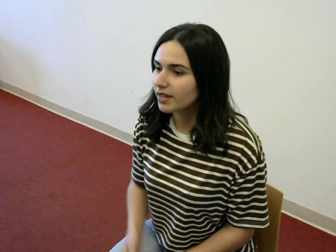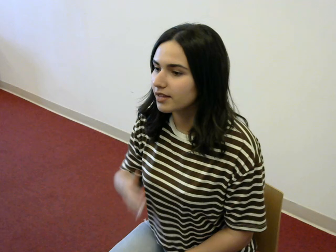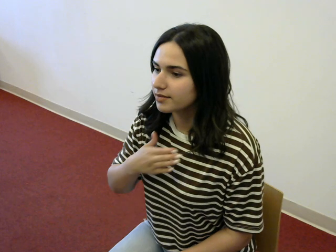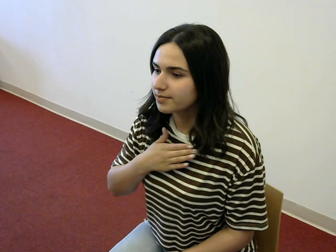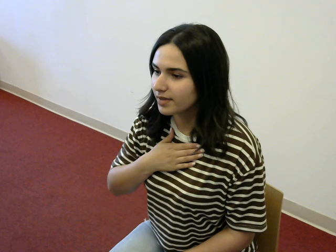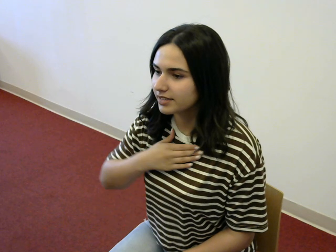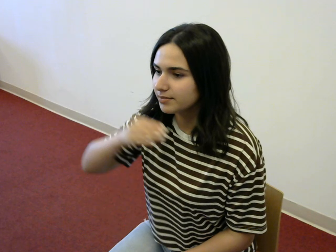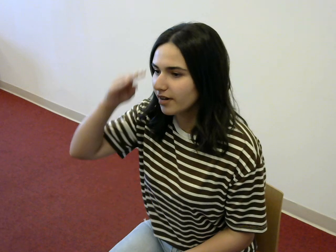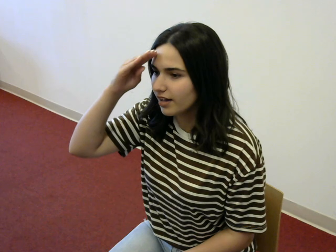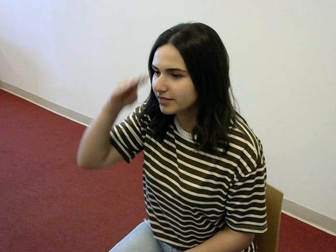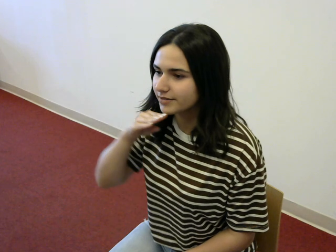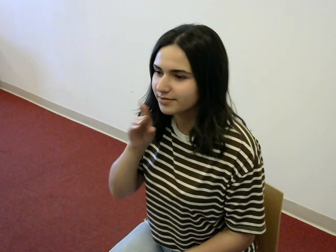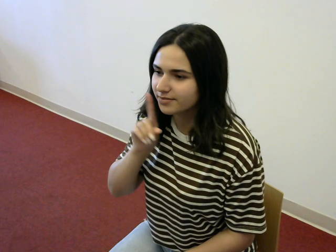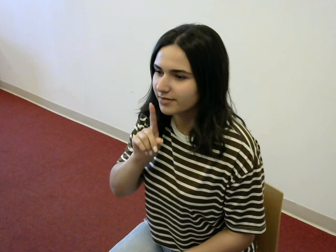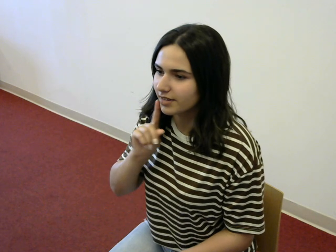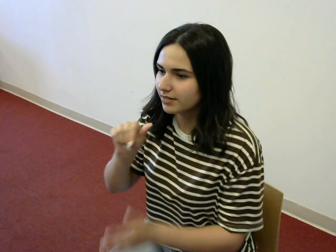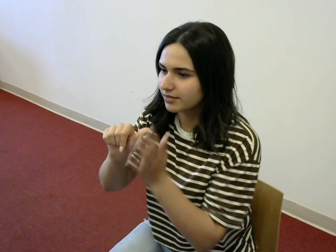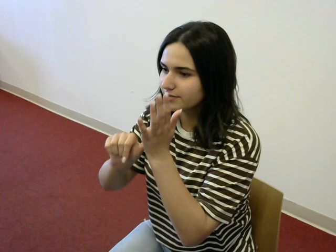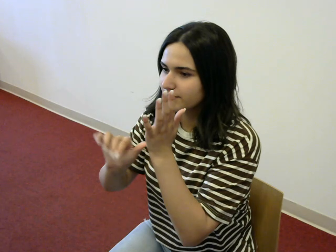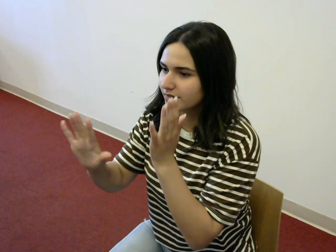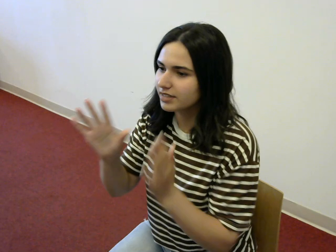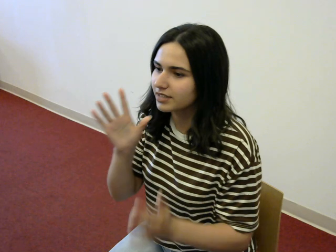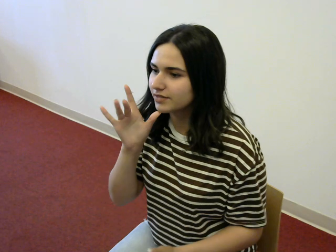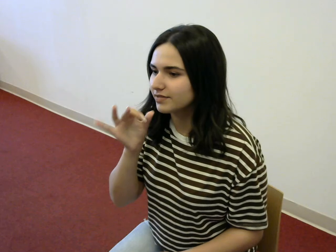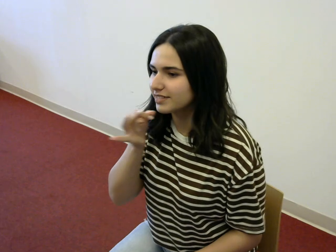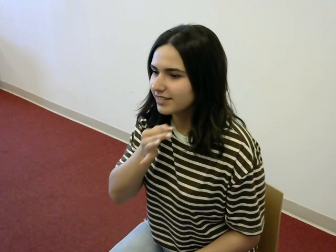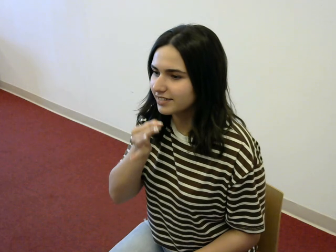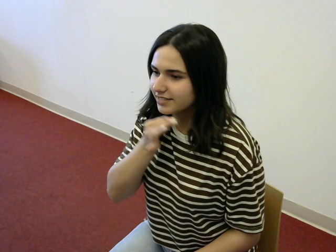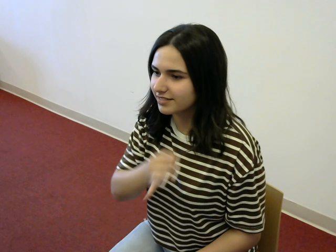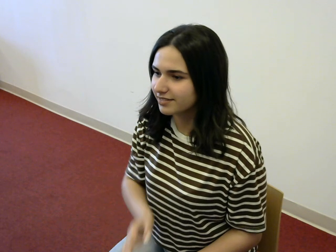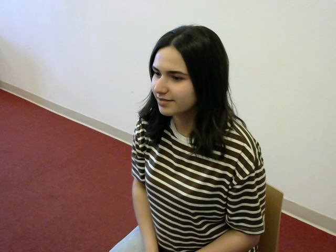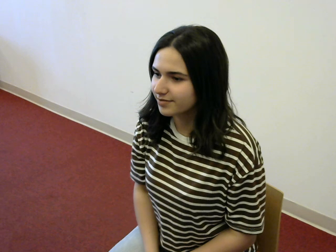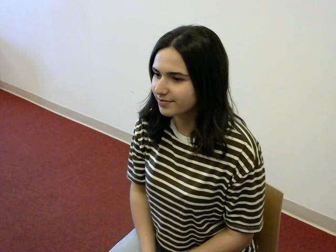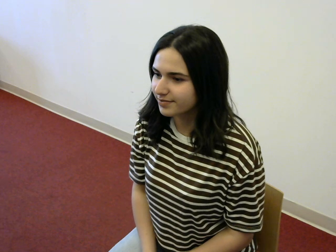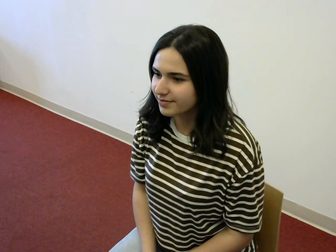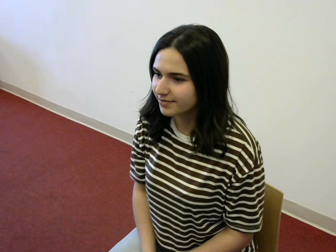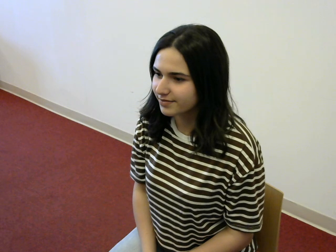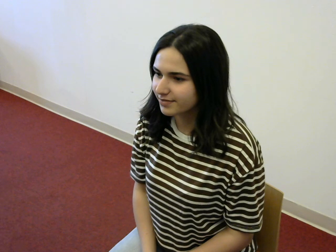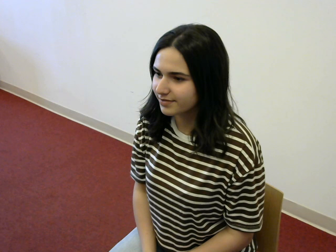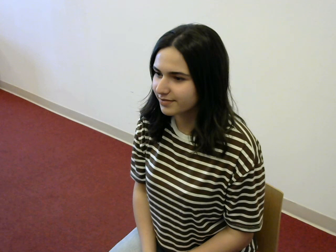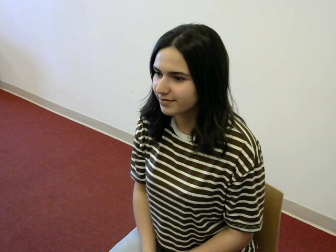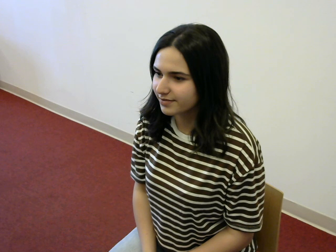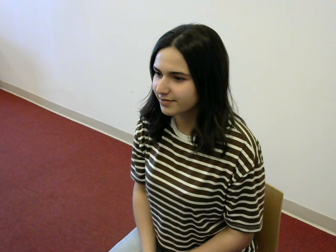Mənim atamın hələ 65 yaşı olmayıb